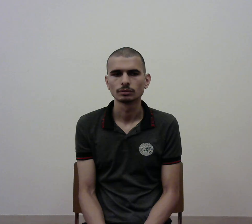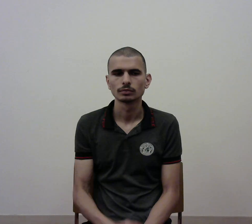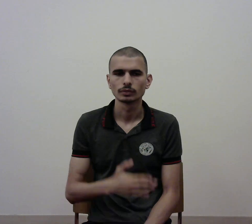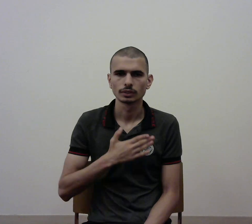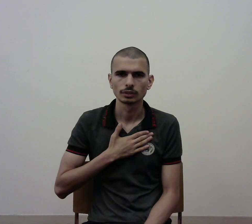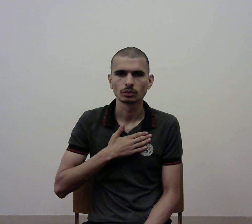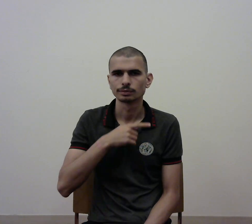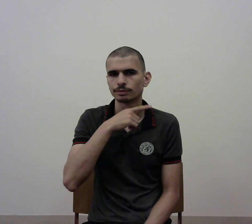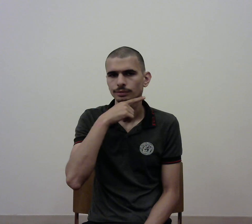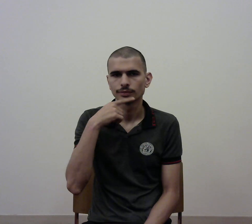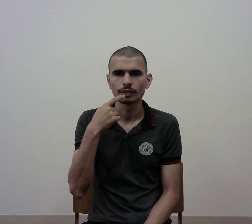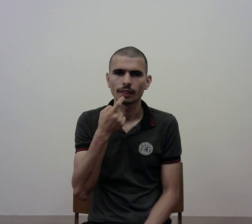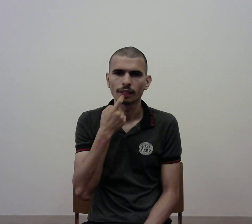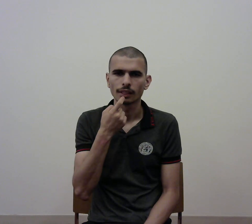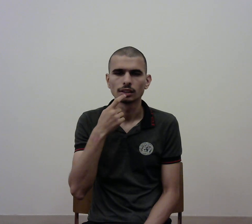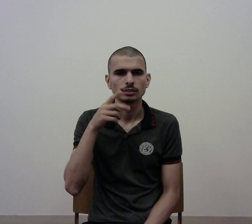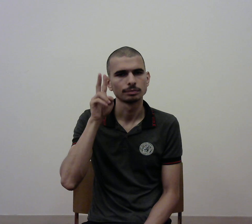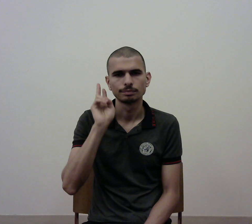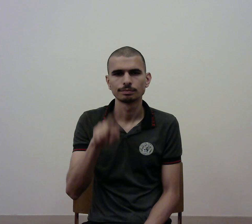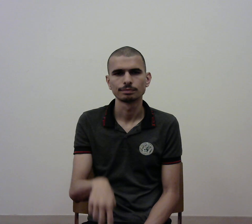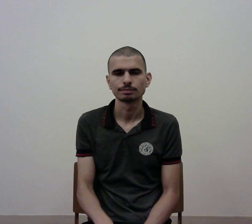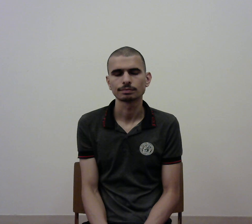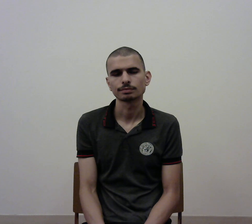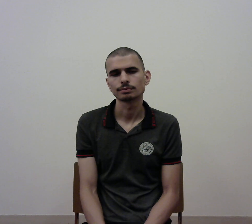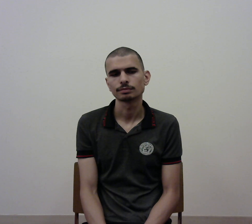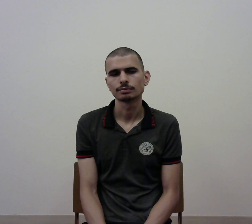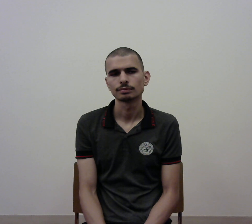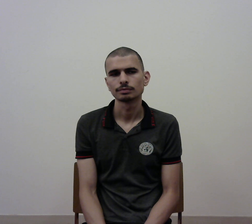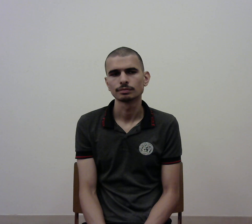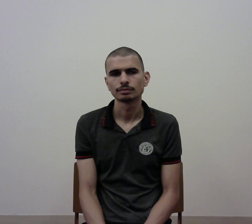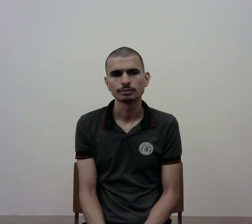Mən rus dilini bilmirəm